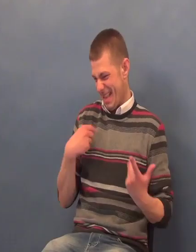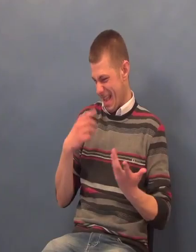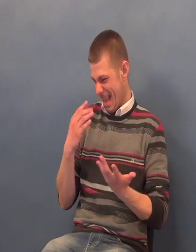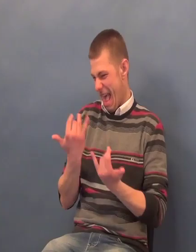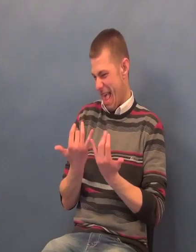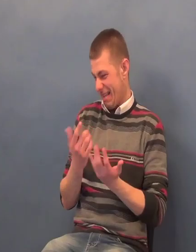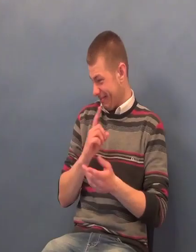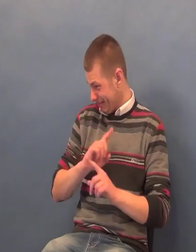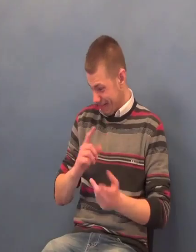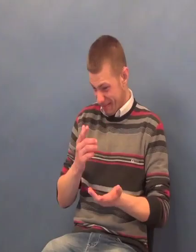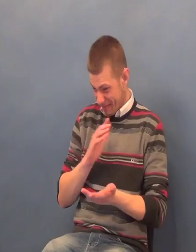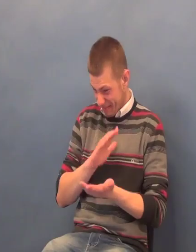Jak? Nie wolno?